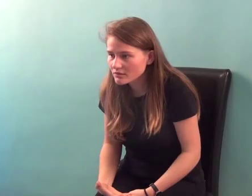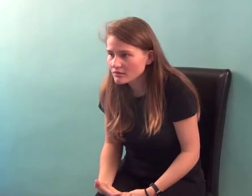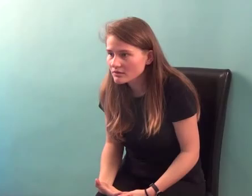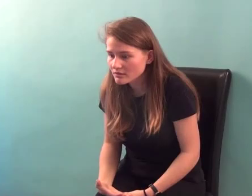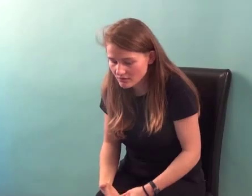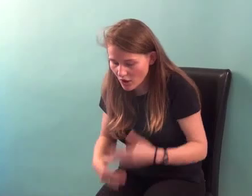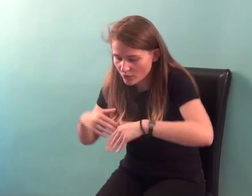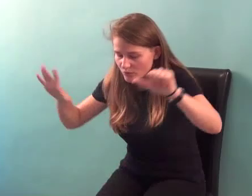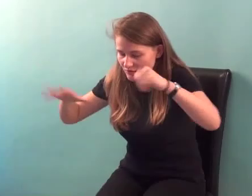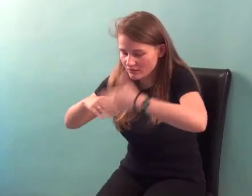Kończę o szóstej, kończę o szóstej.